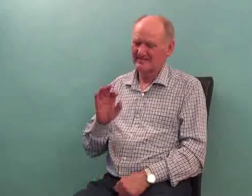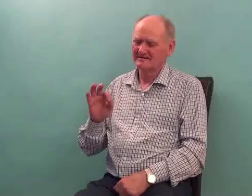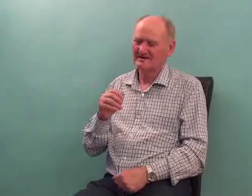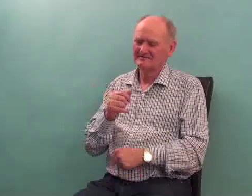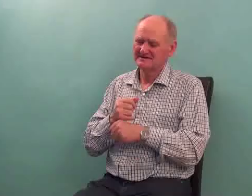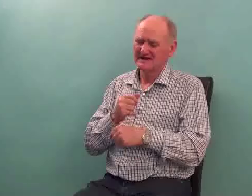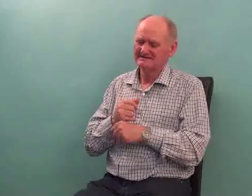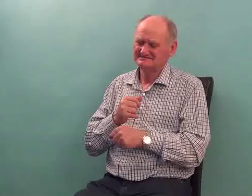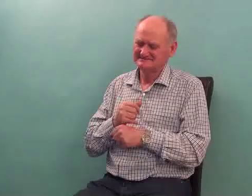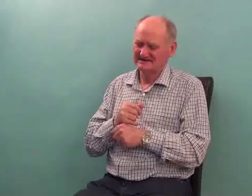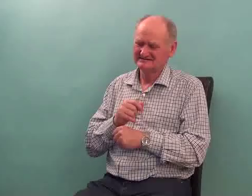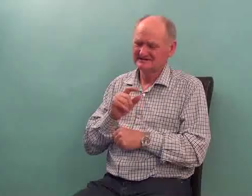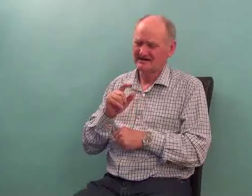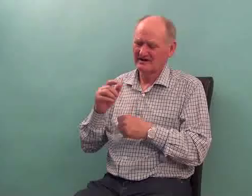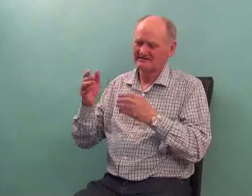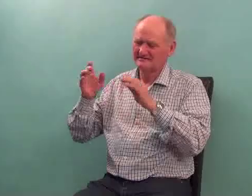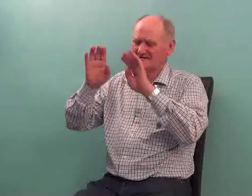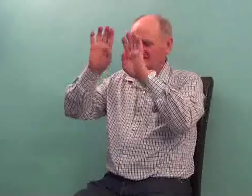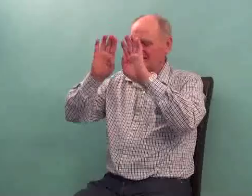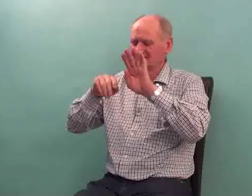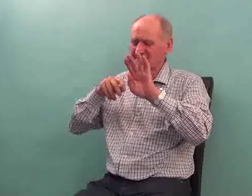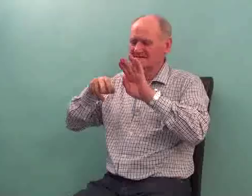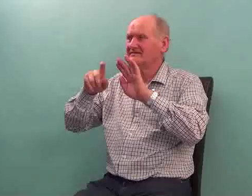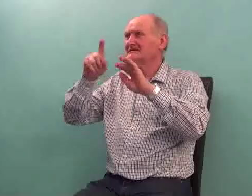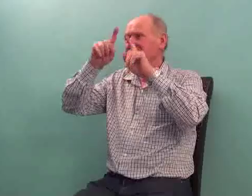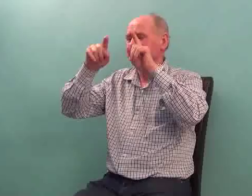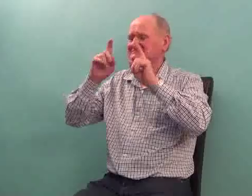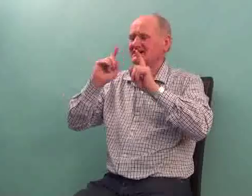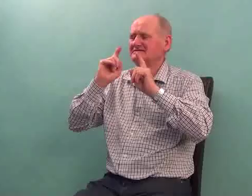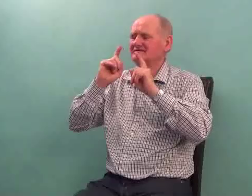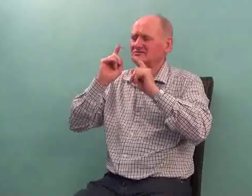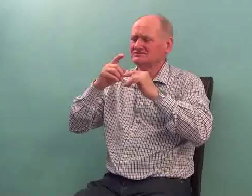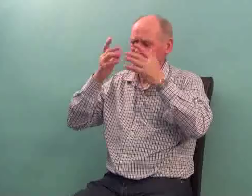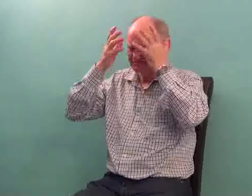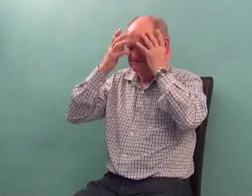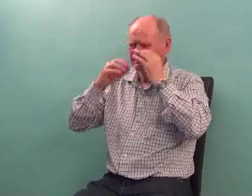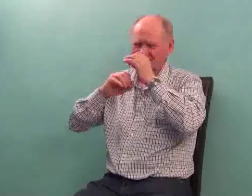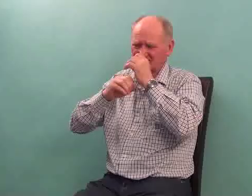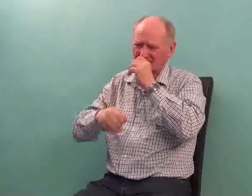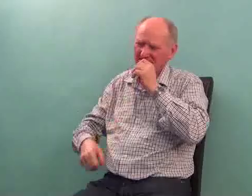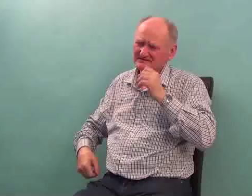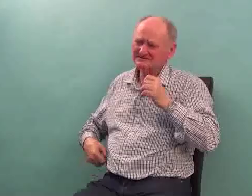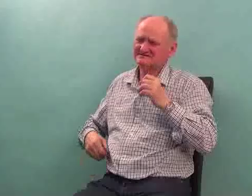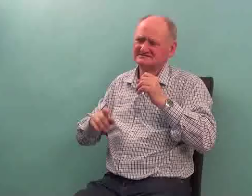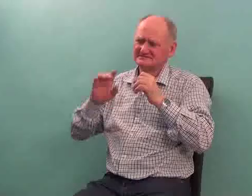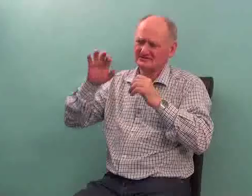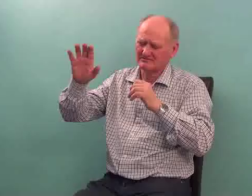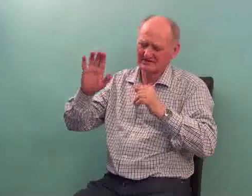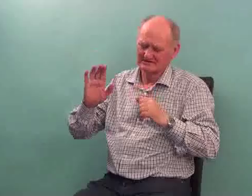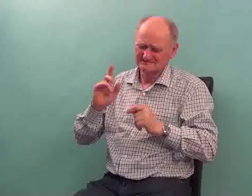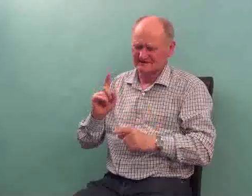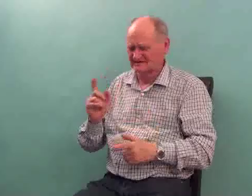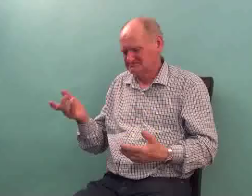W twoim zakładzie pracy jak widzisz ten trójkątny znak, to znaczy, że musisz założyć maskę antygazową i dopiero można wejść za zakaz.